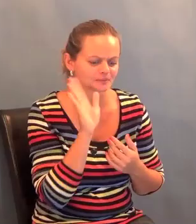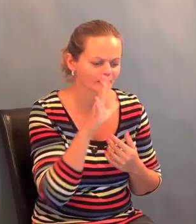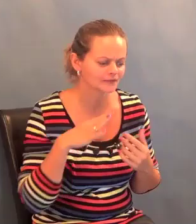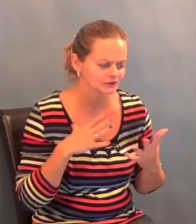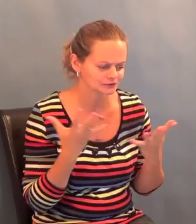Dobrze, dobrze.